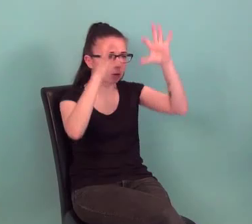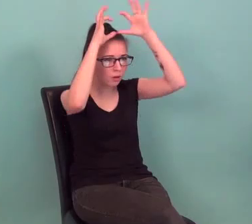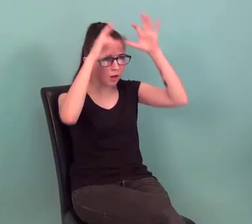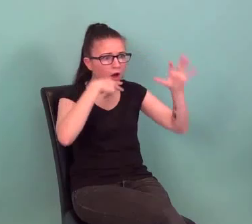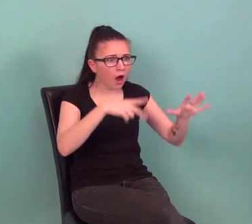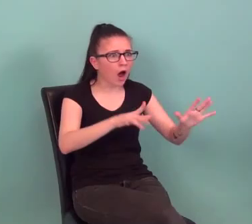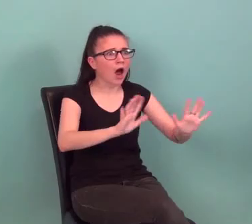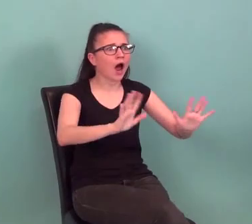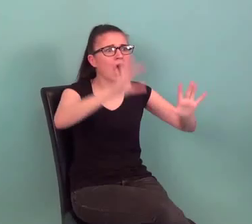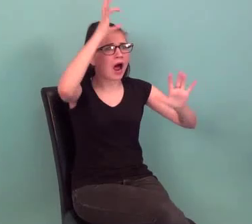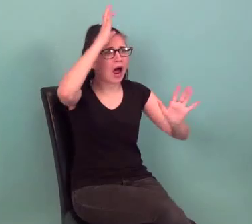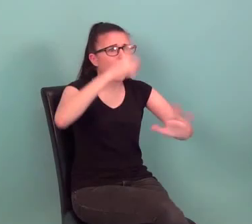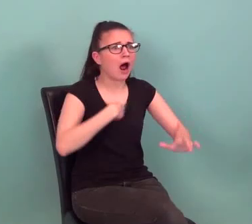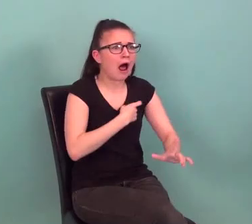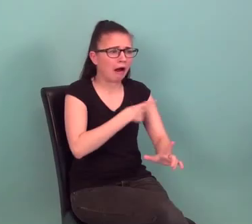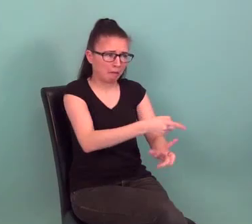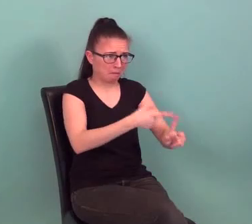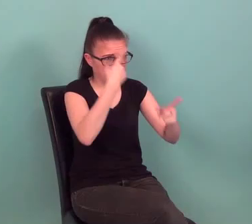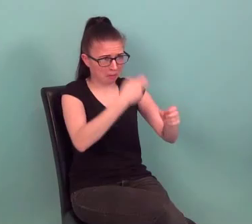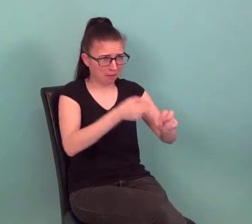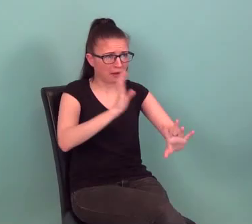Ojciec boi się i nie chce, żeby syn strzelił.